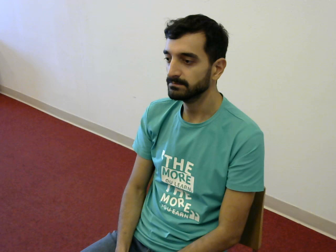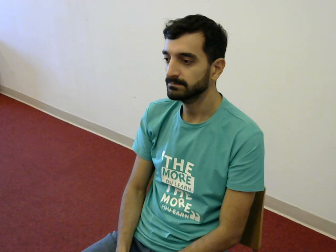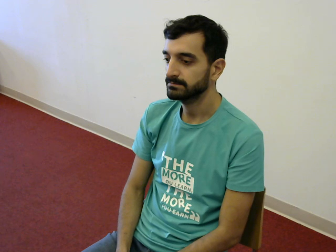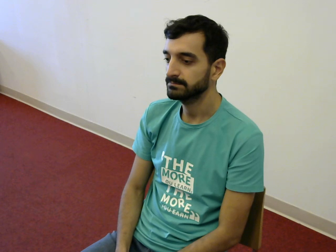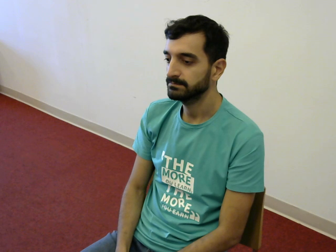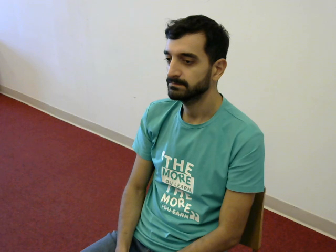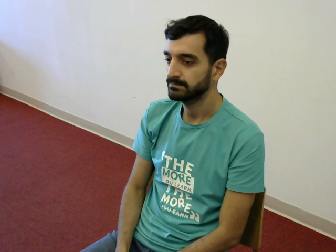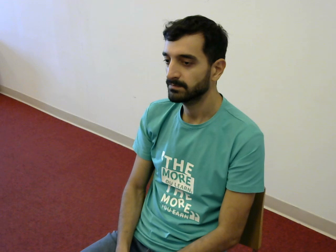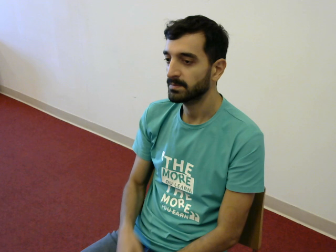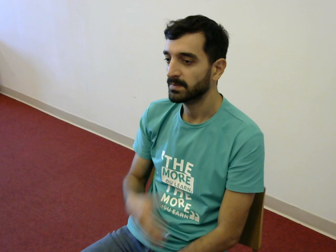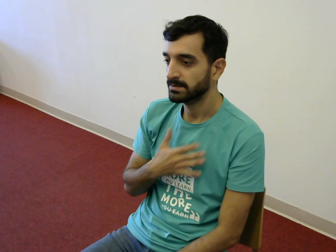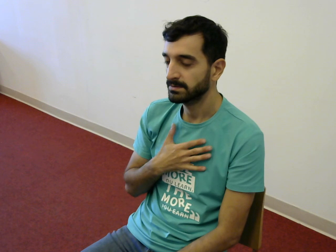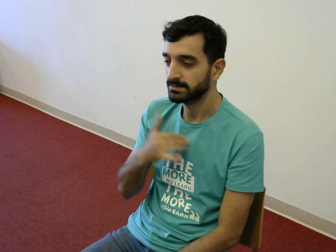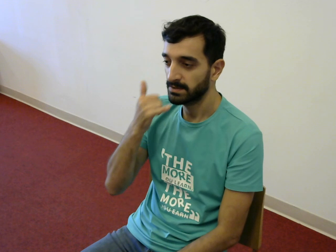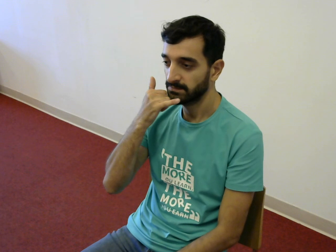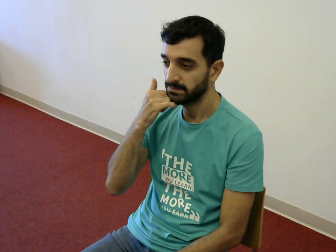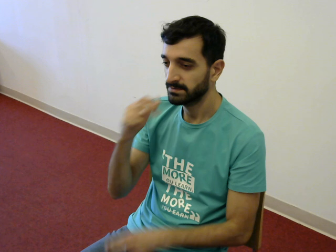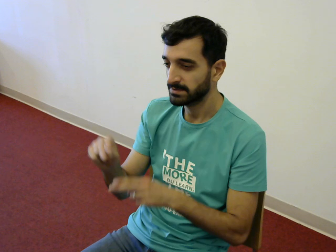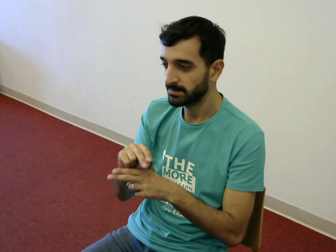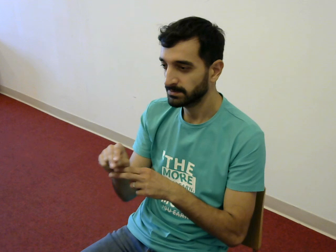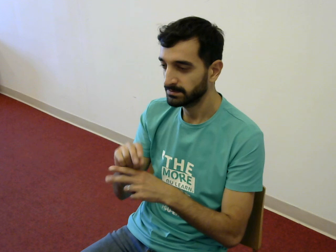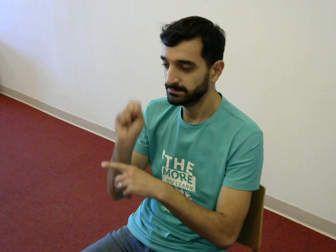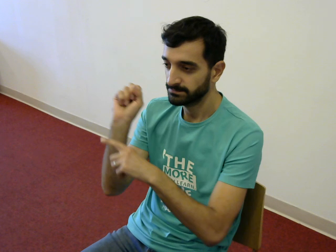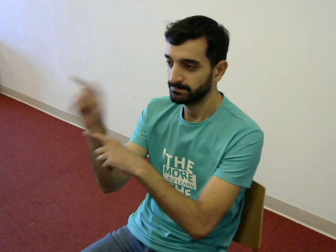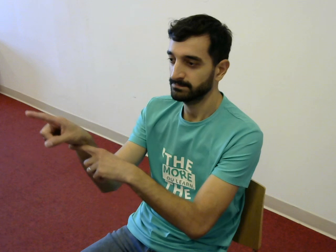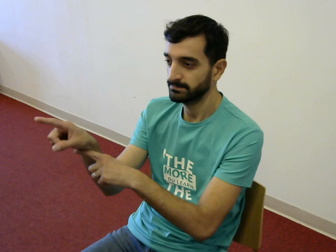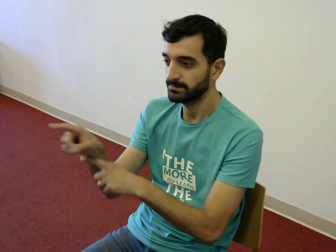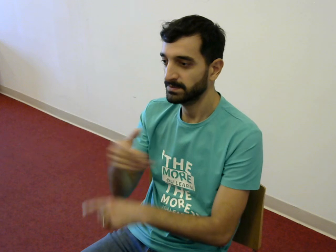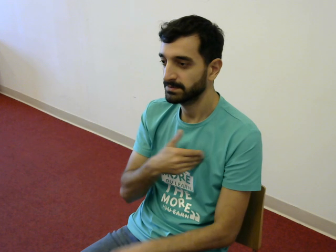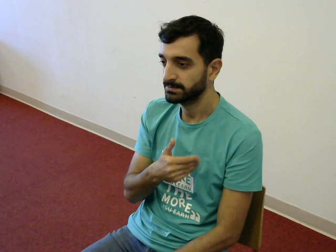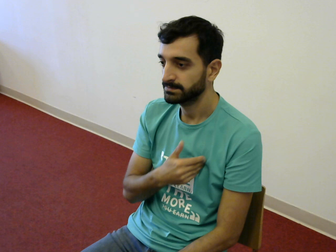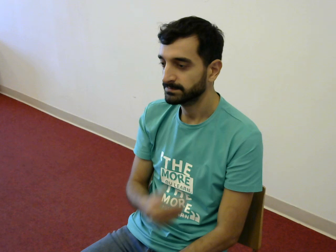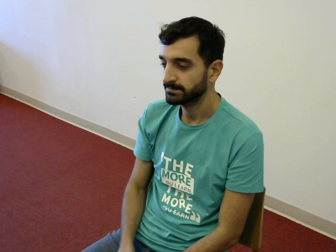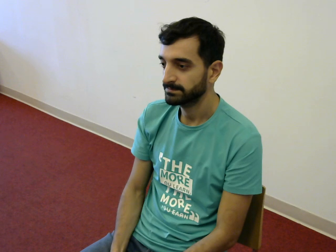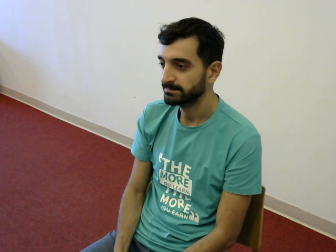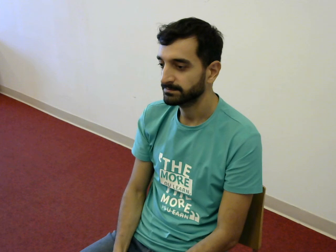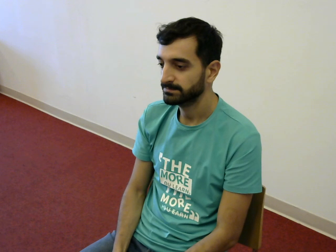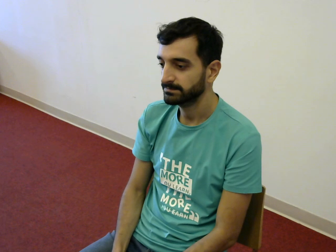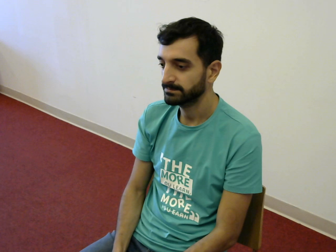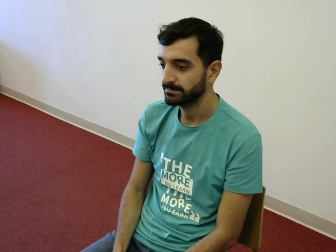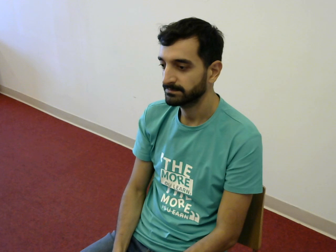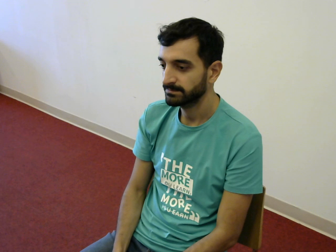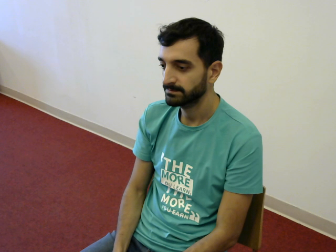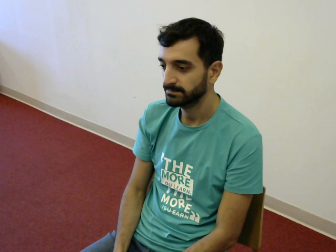Mən telefonu təmir etdirmək istəyirəm